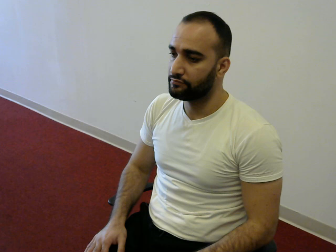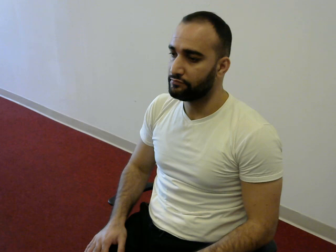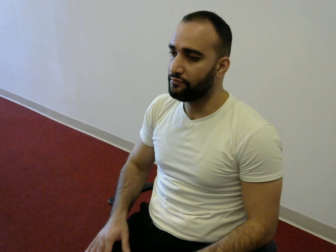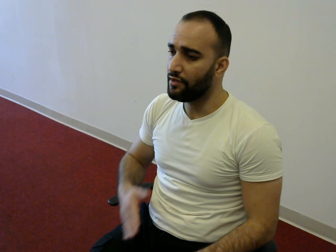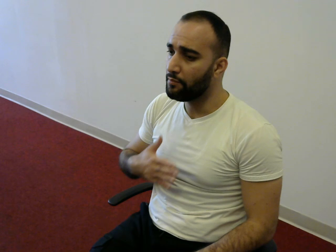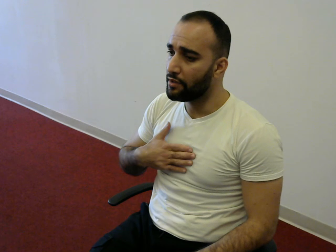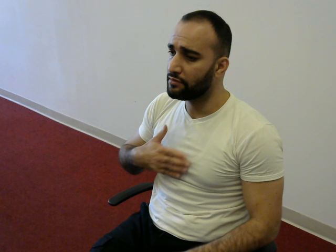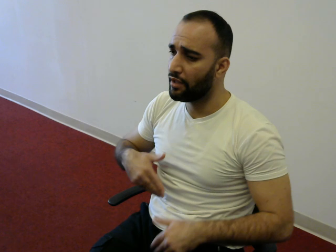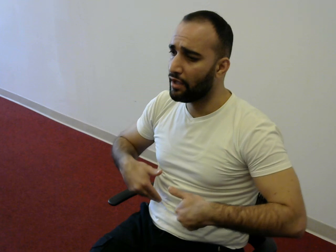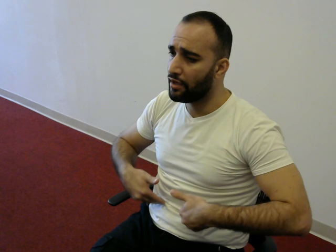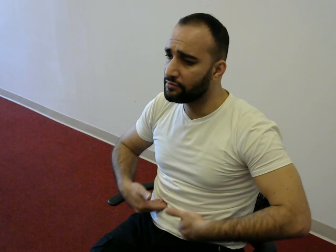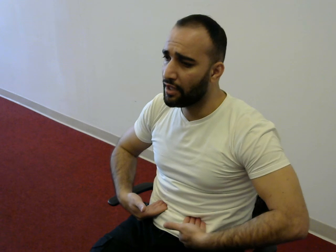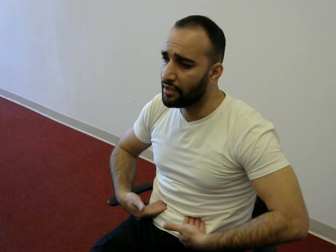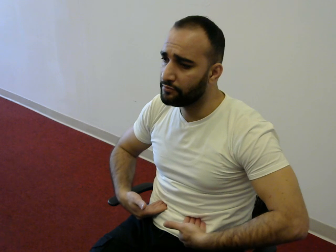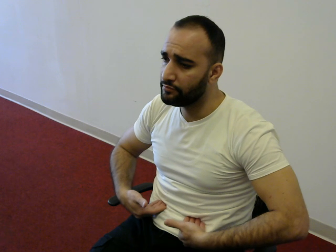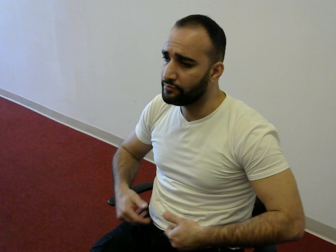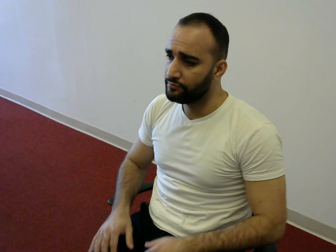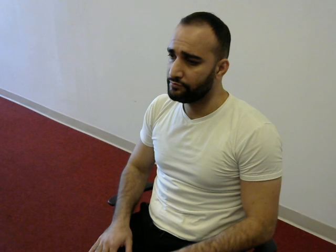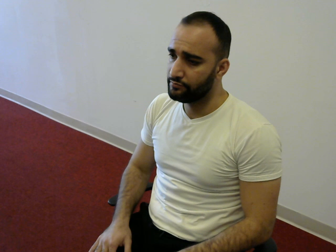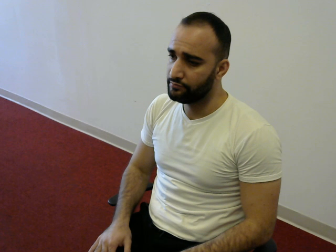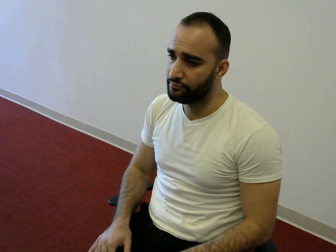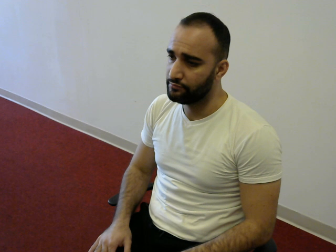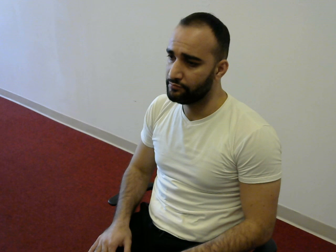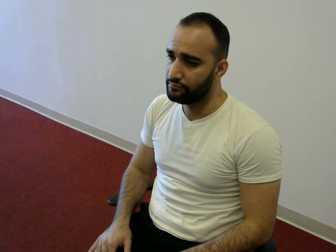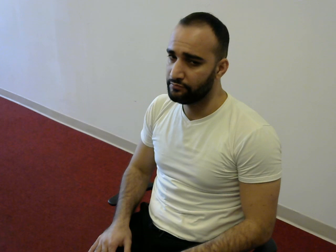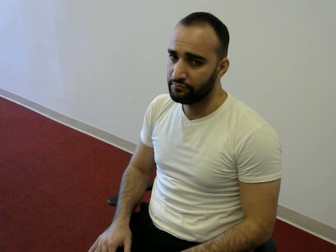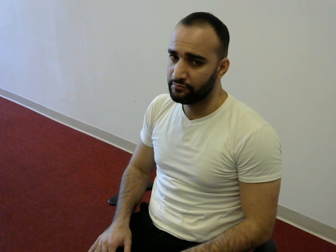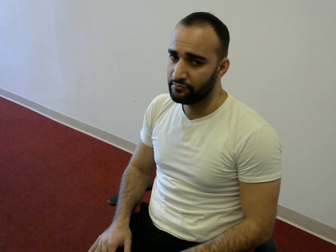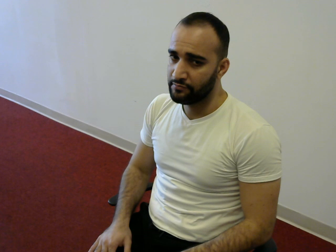Mən acmışam